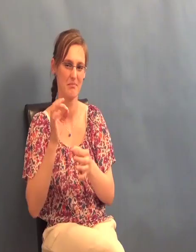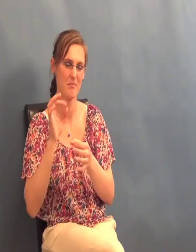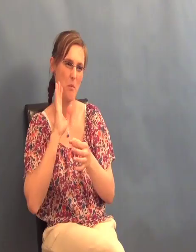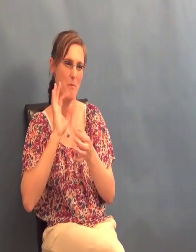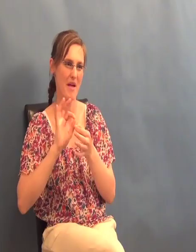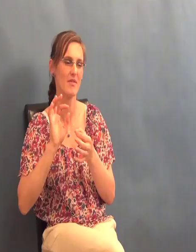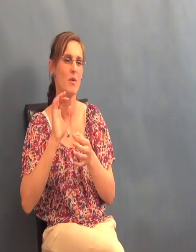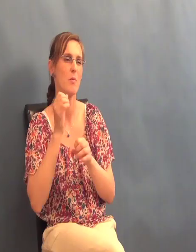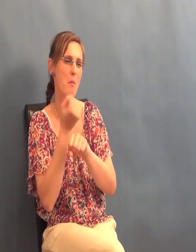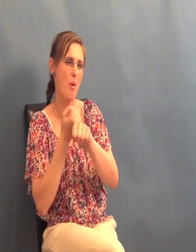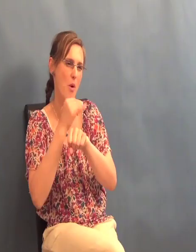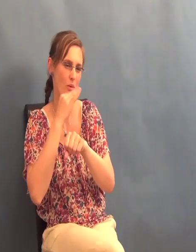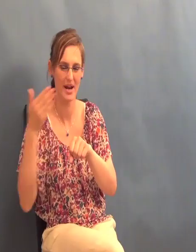To... podobny... jest koloru pomarańczowego.